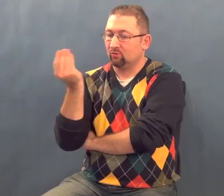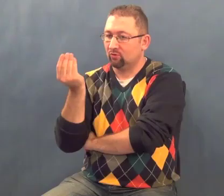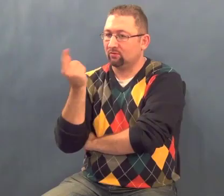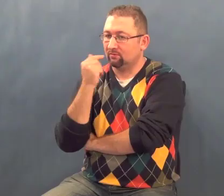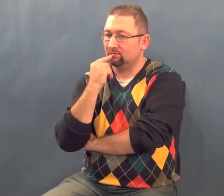Może.